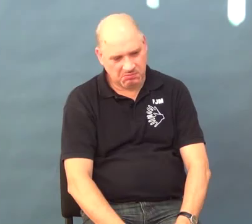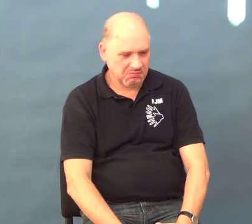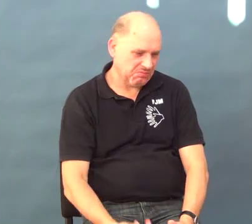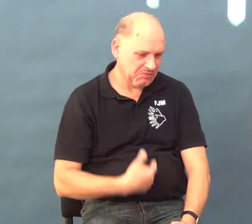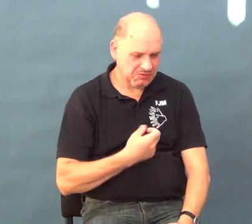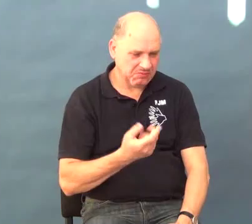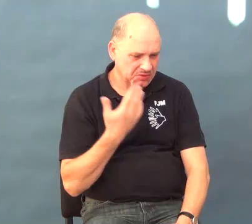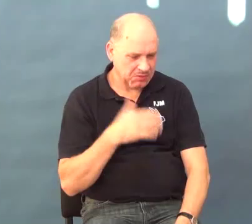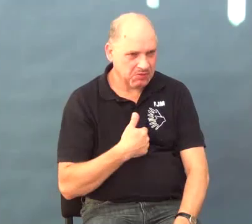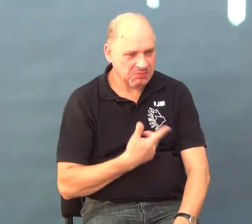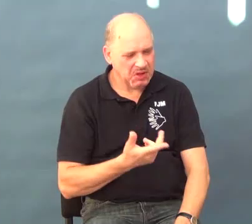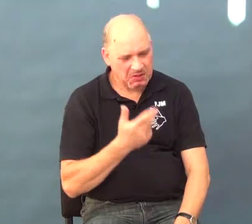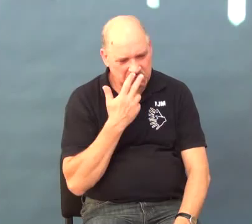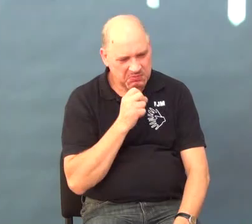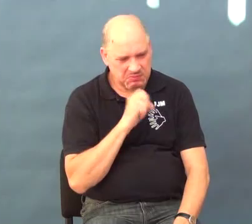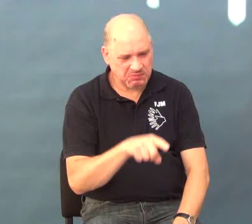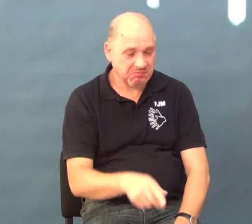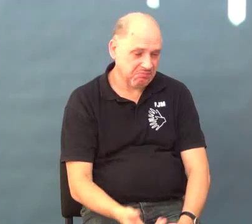Nie znam takiego czegoś, nigdy czegoś takiego nie widziałem.